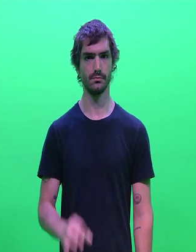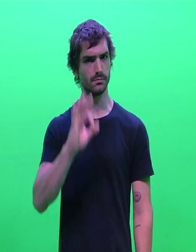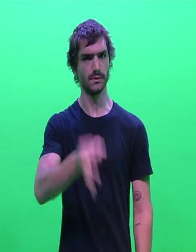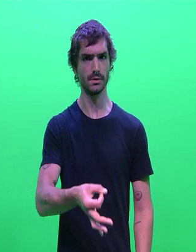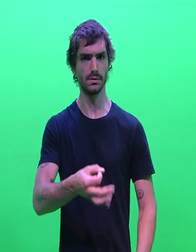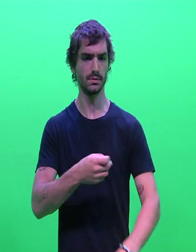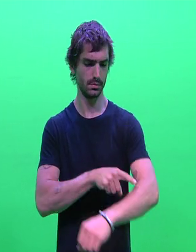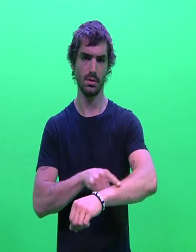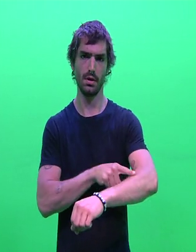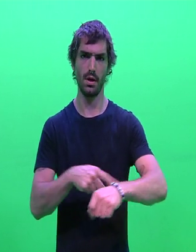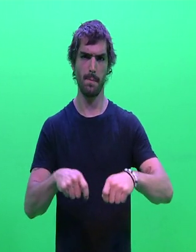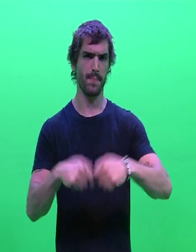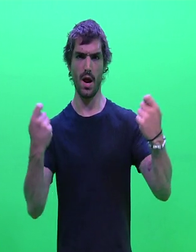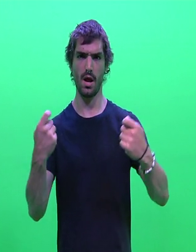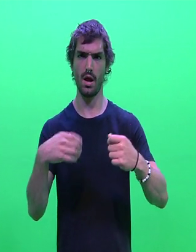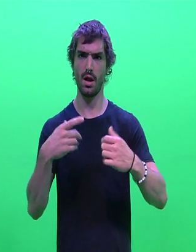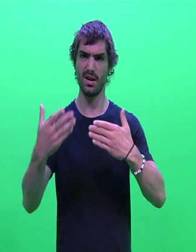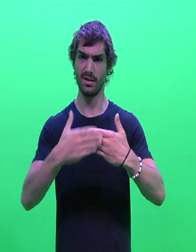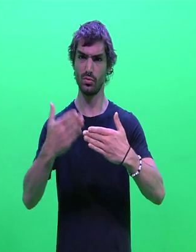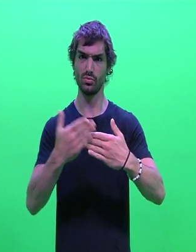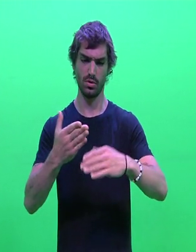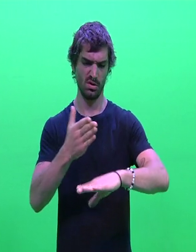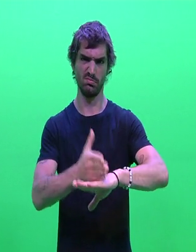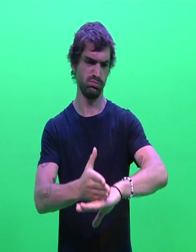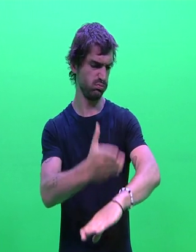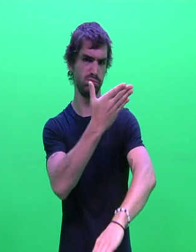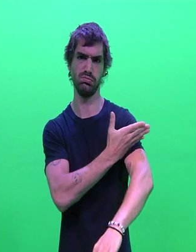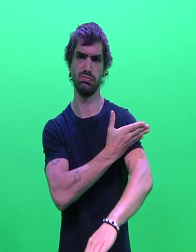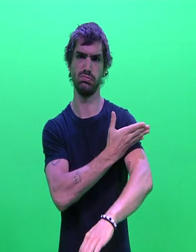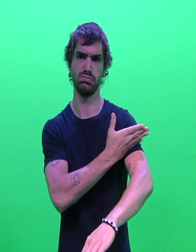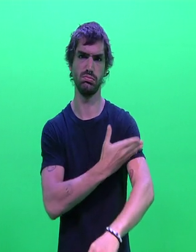Sí, em vaig trencar el braç i me'l van enguixar de la mà fins a l'aixella.